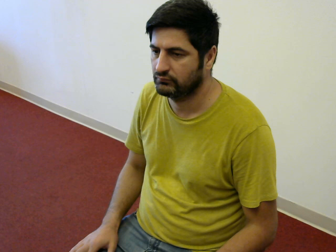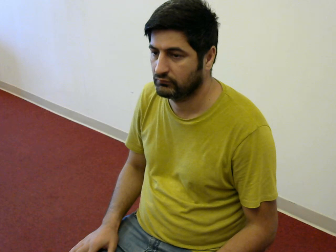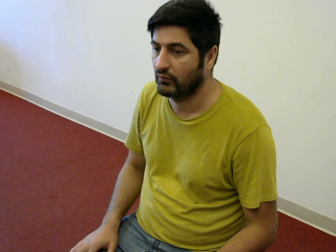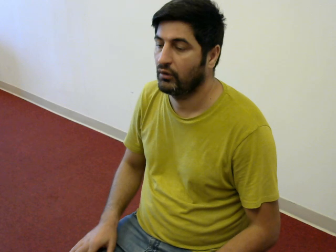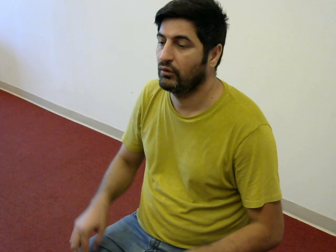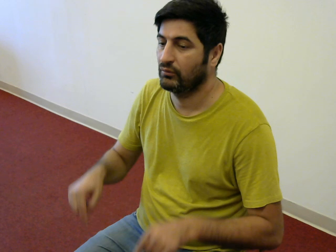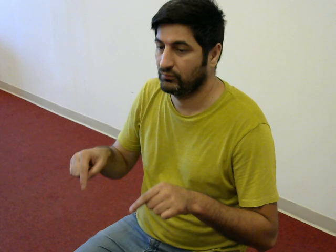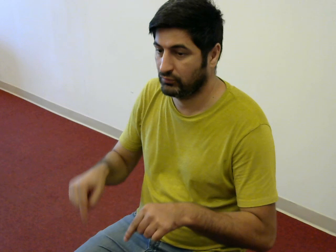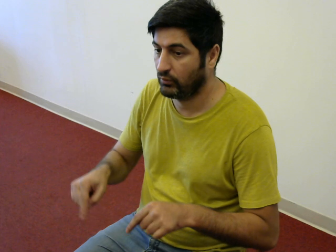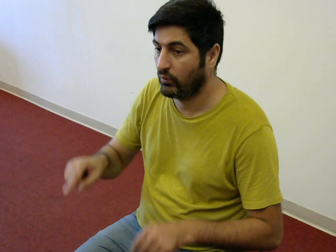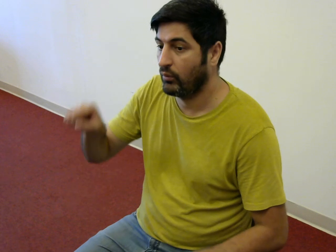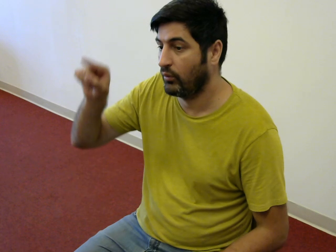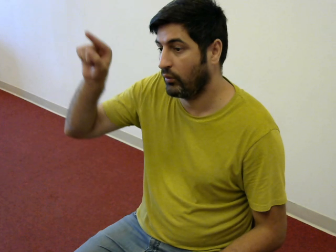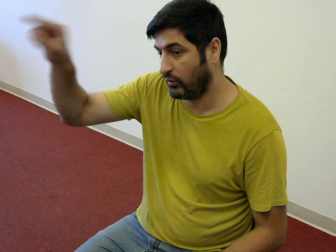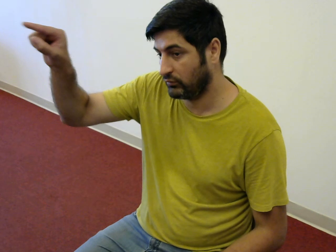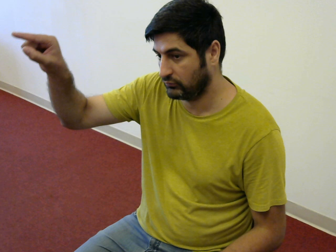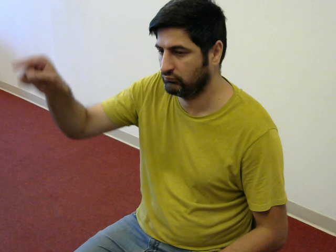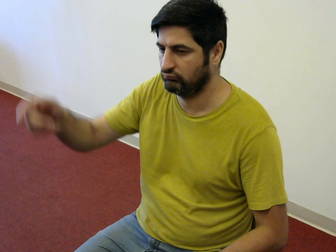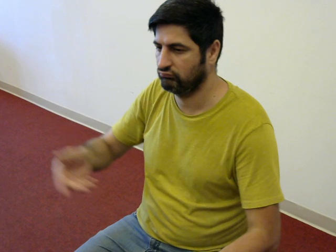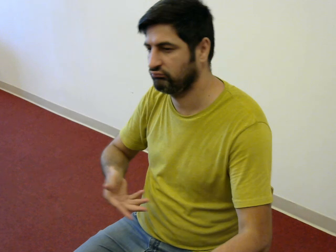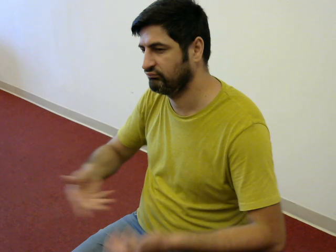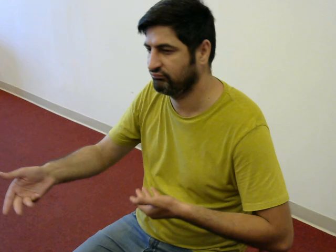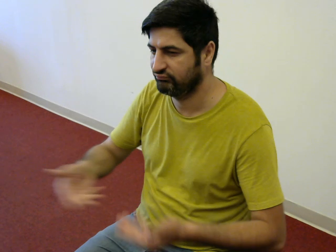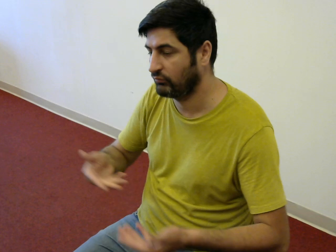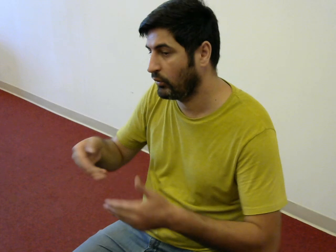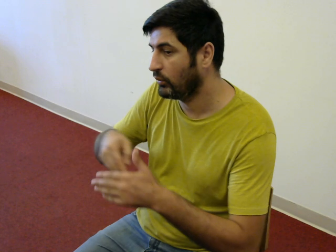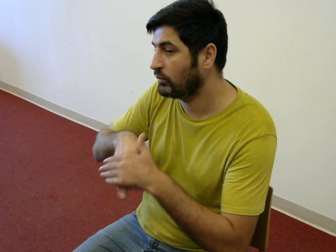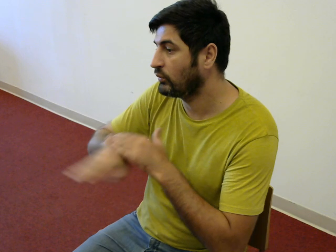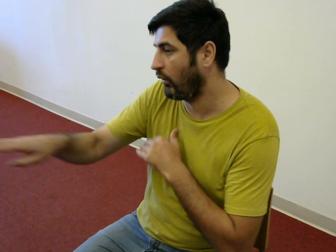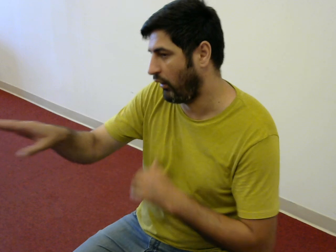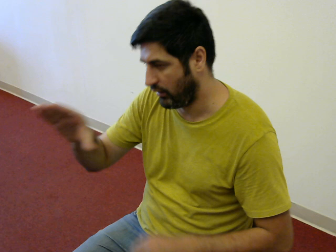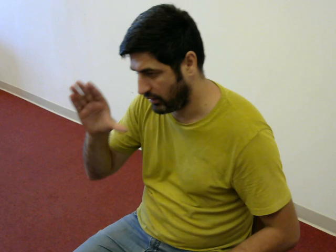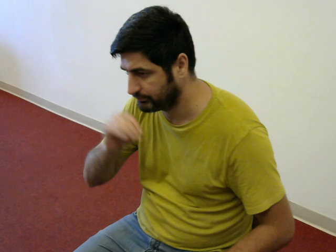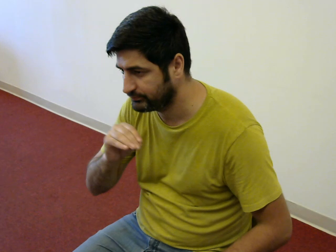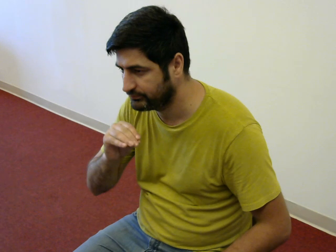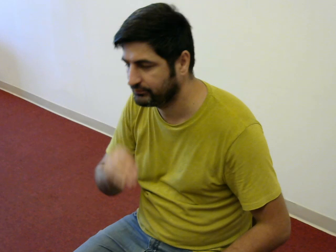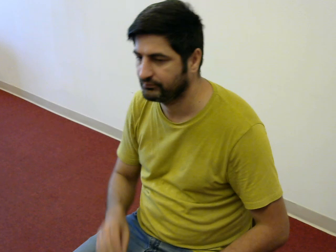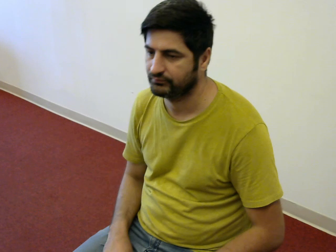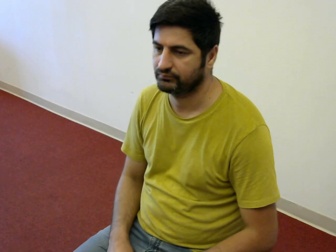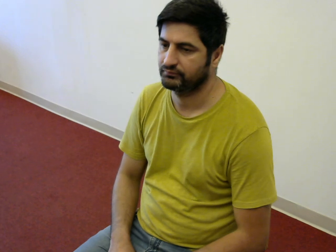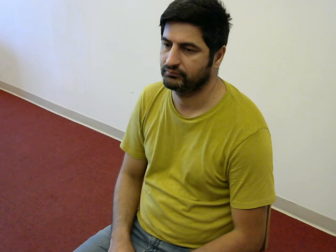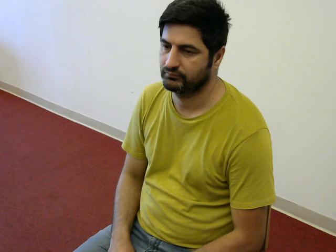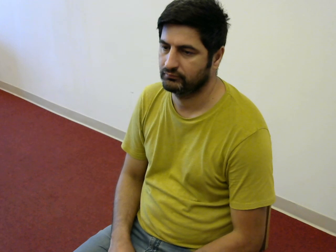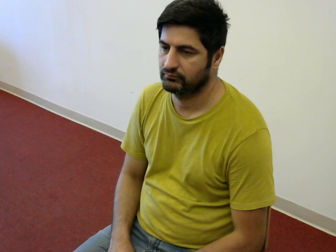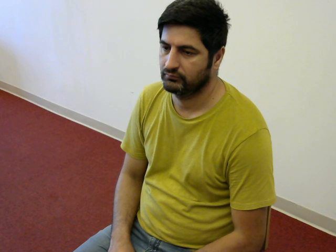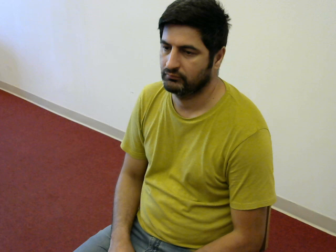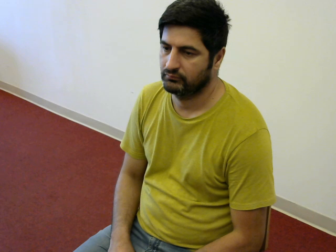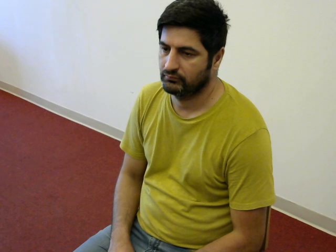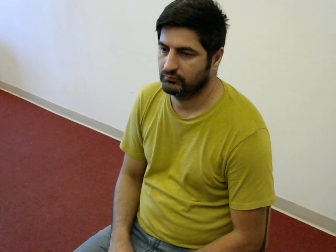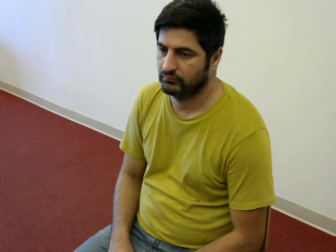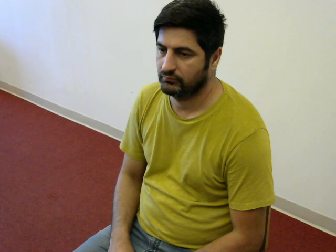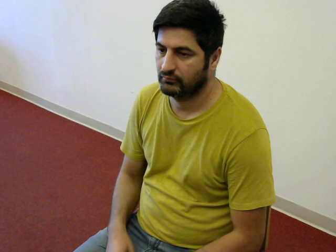Burdan ora piyada gedə bilərəmmi?